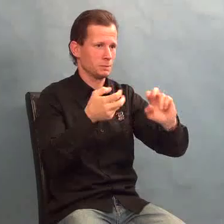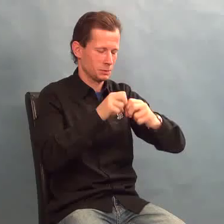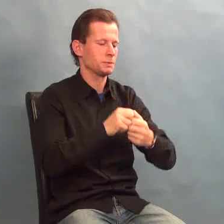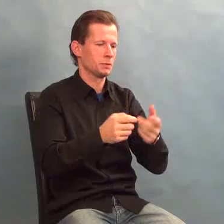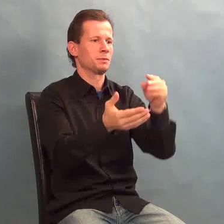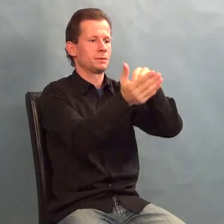Zapisuję już.